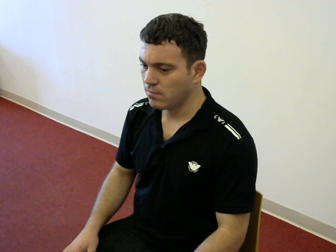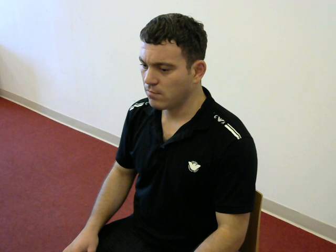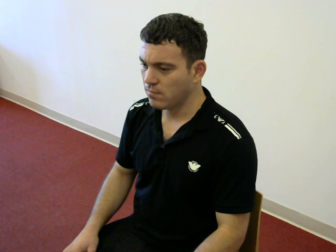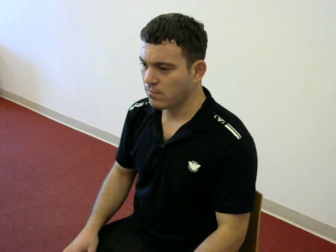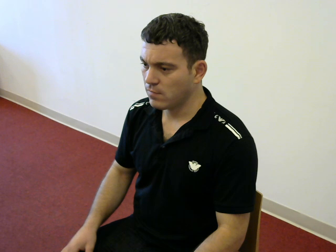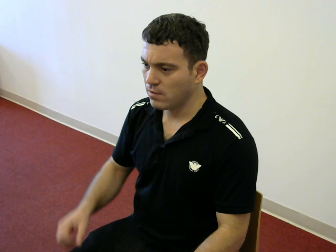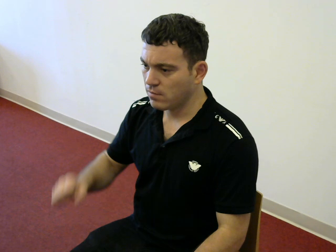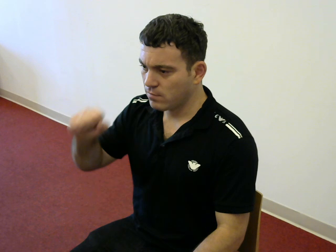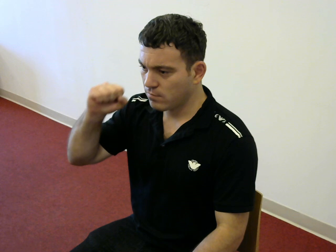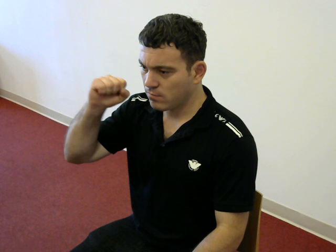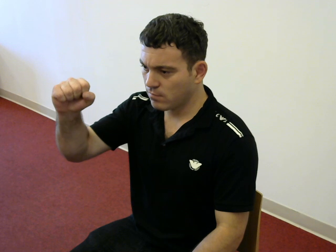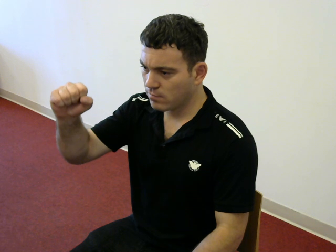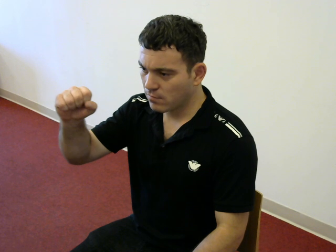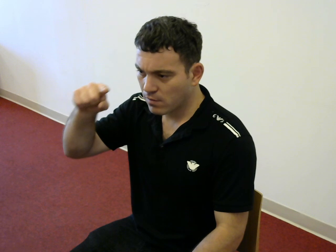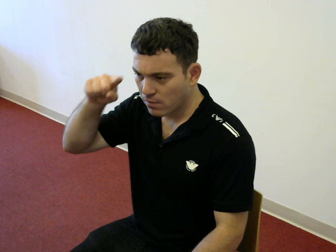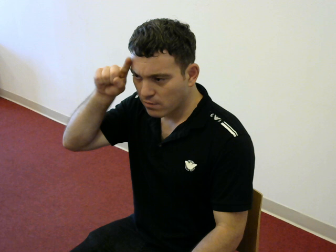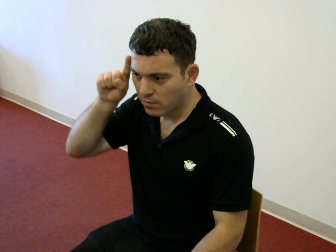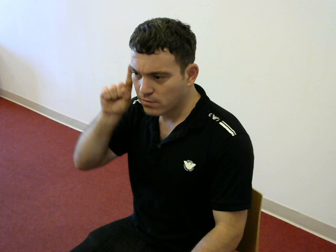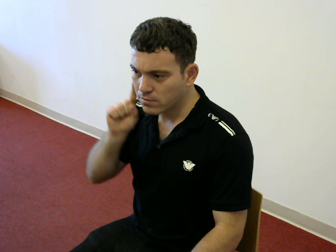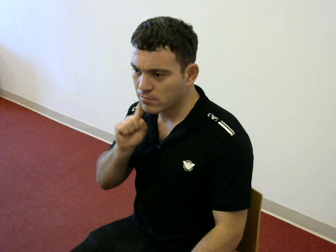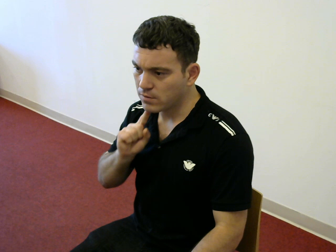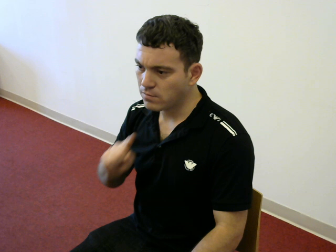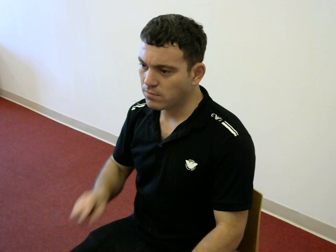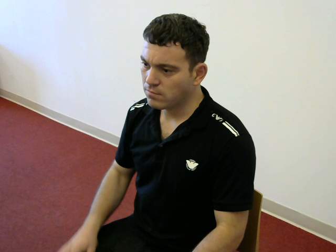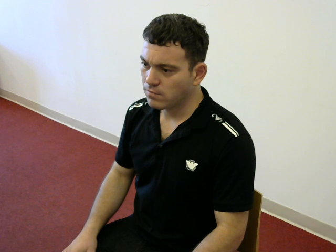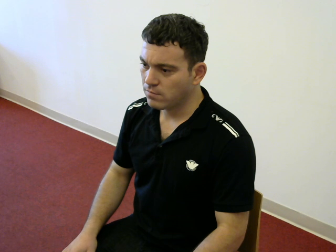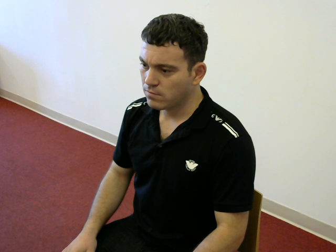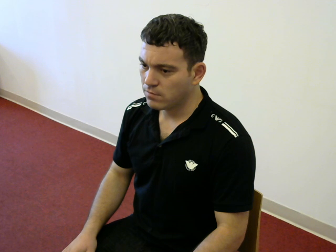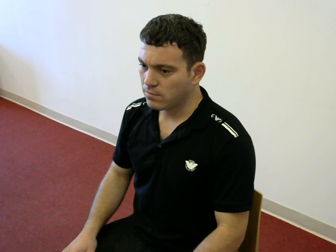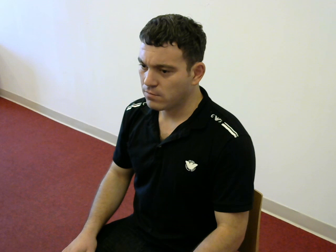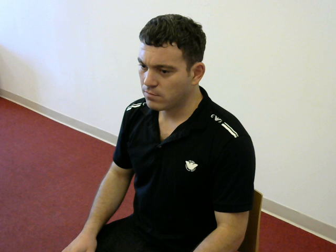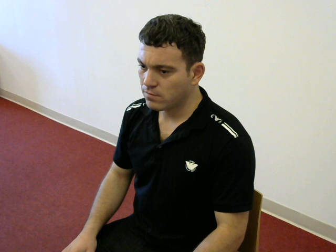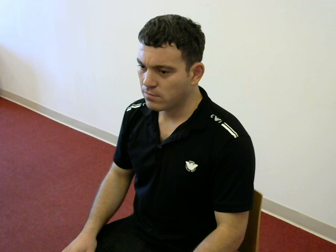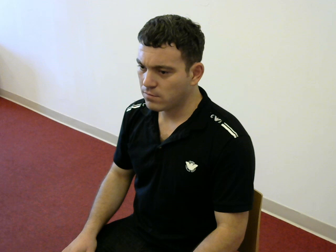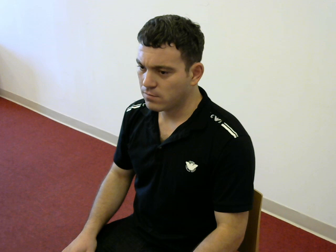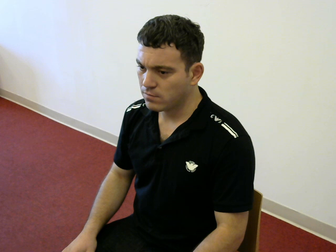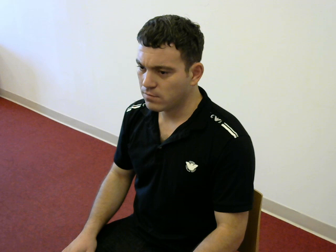Qarabağ Azərbaycandır!